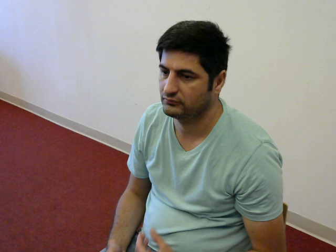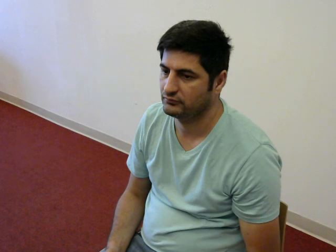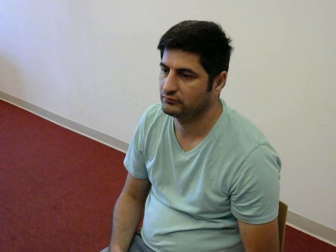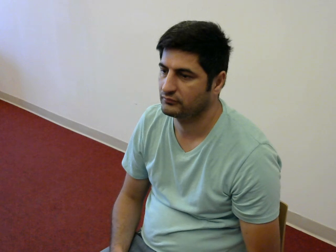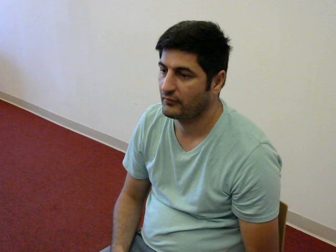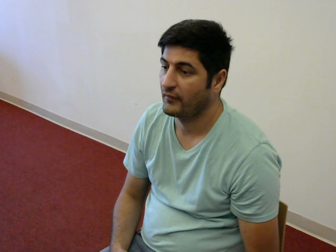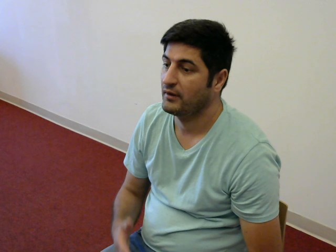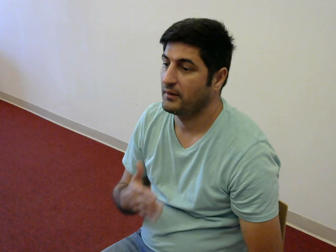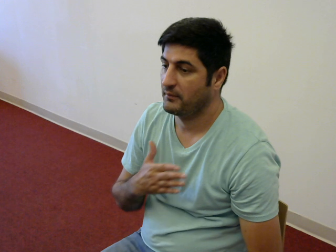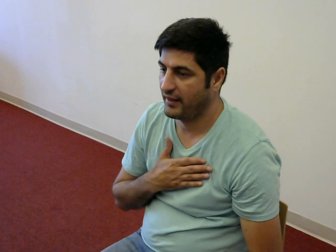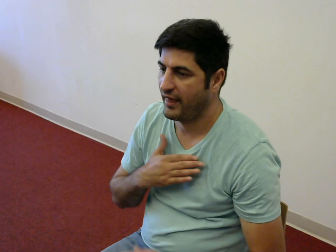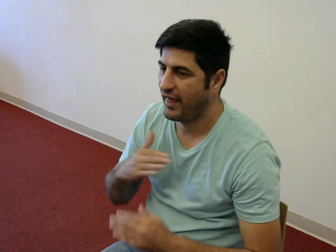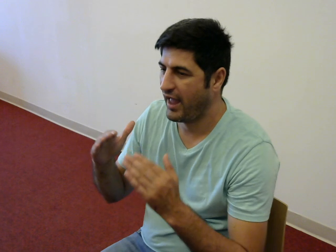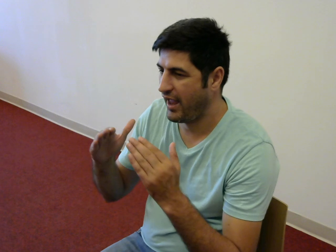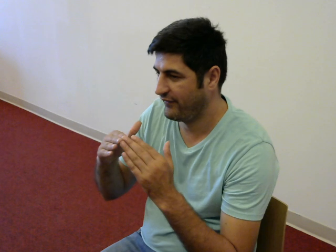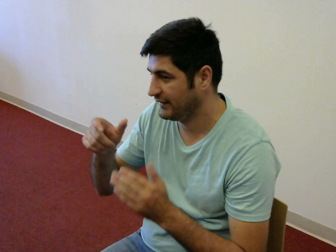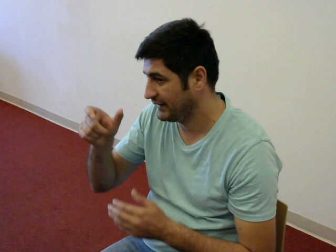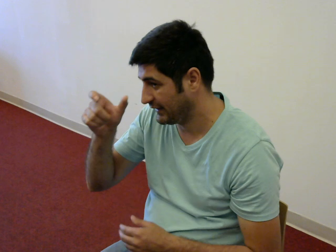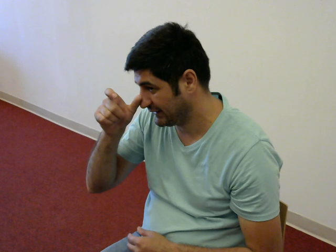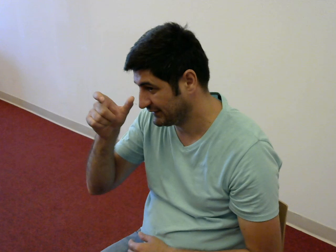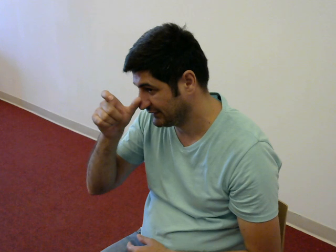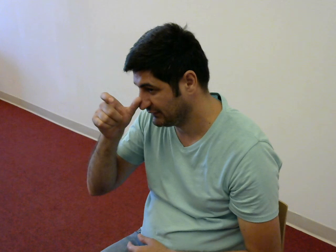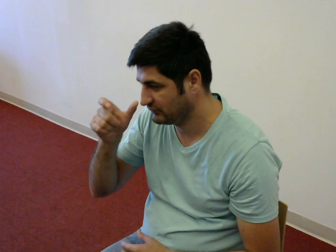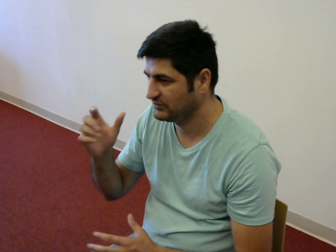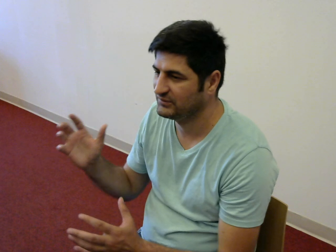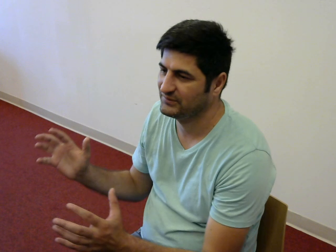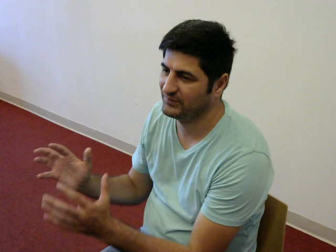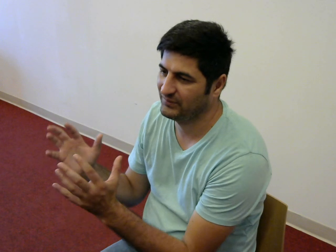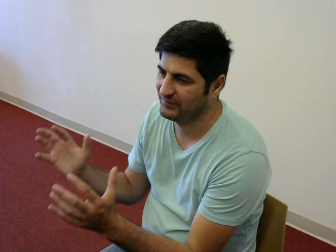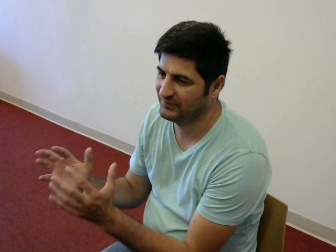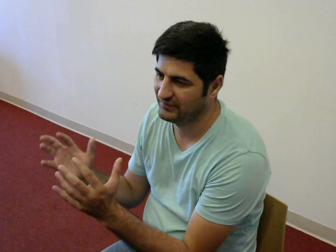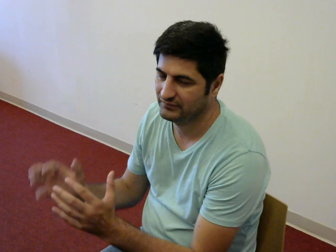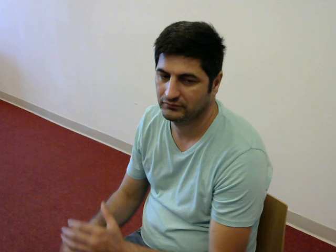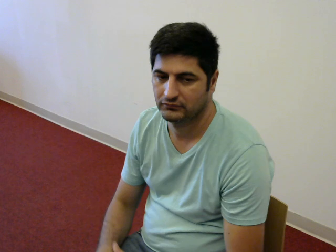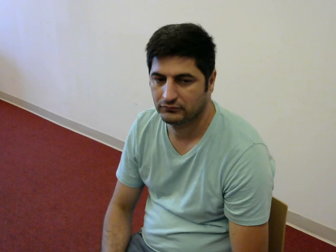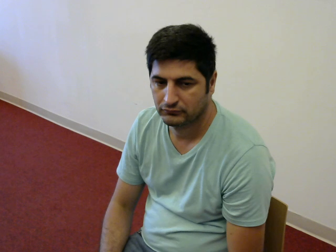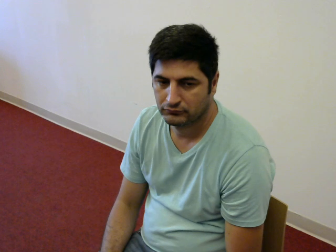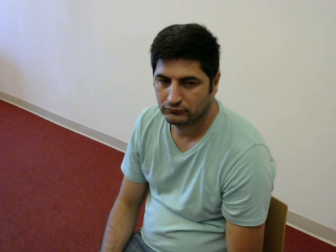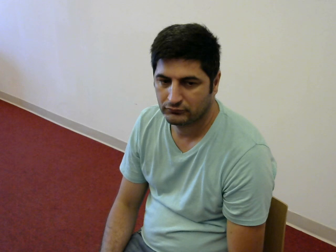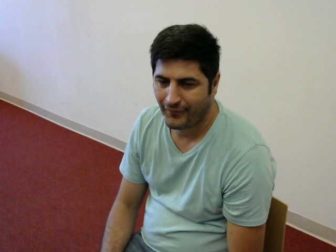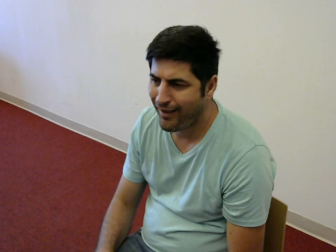Mən evdə it saxlayıram